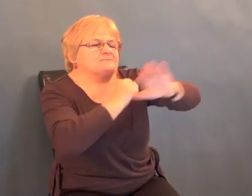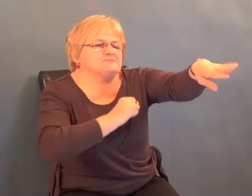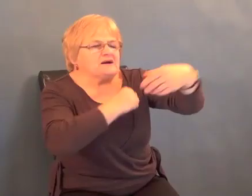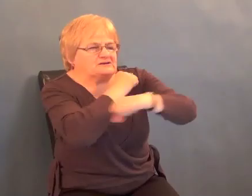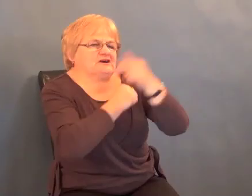Zamiast tego niedziela.